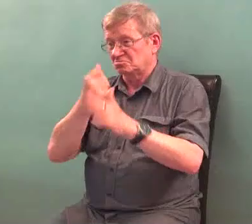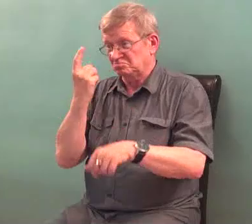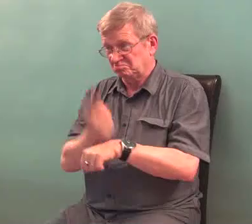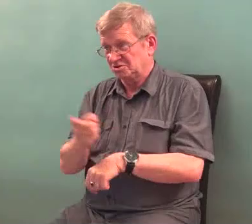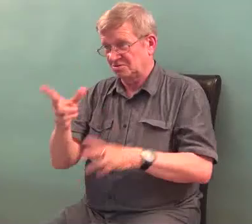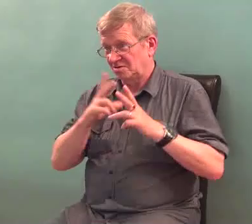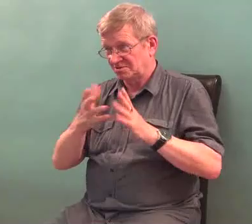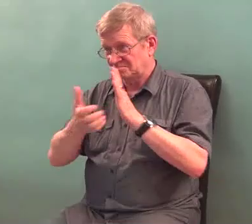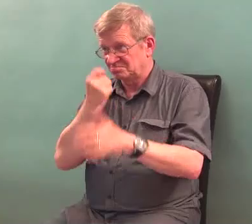Uda ci się wziąć urlop?